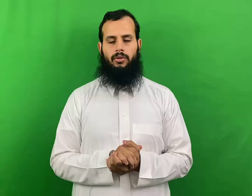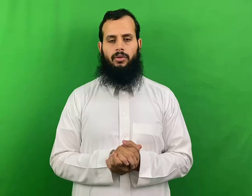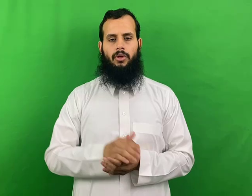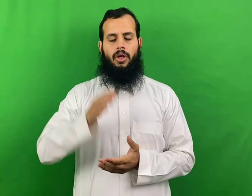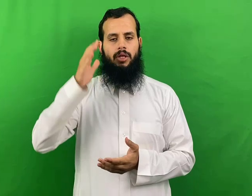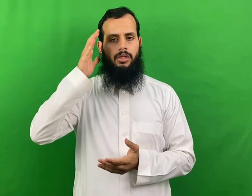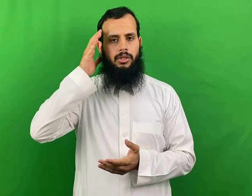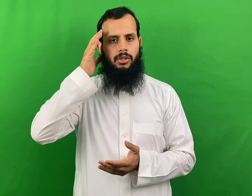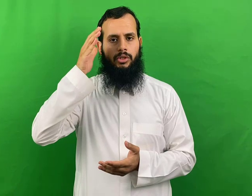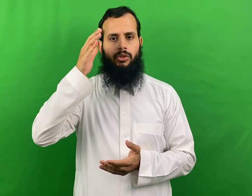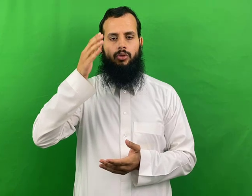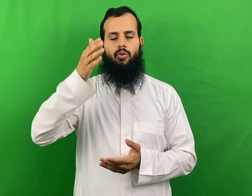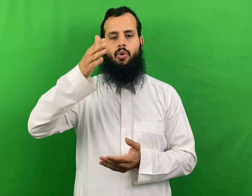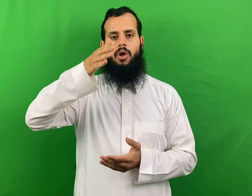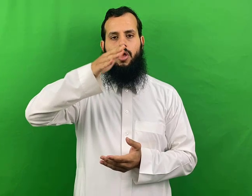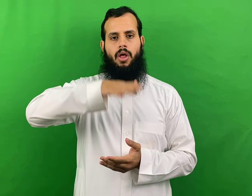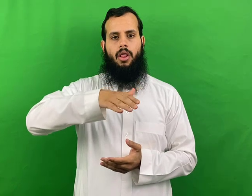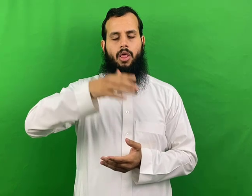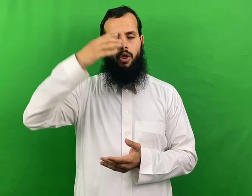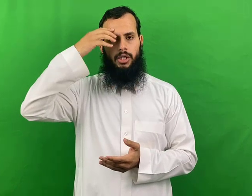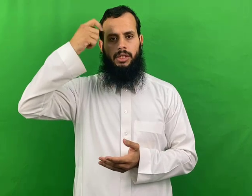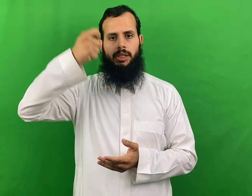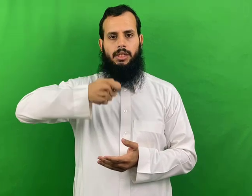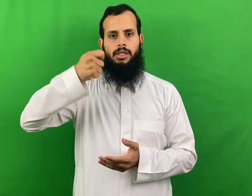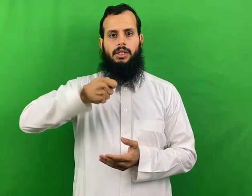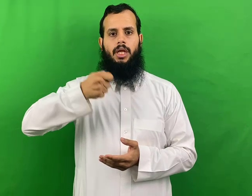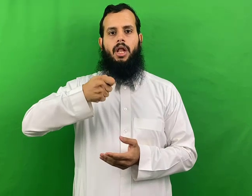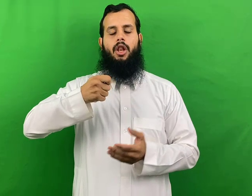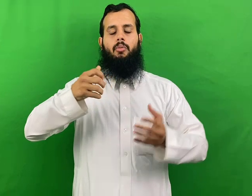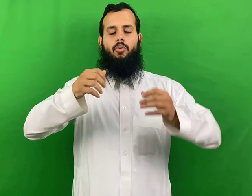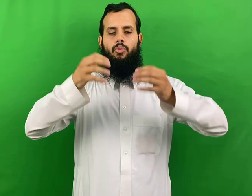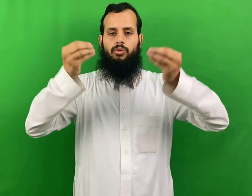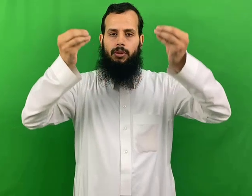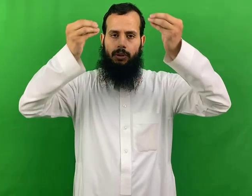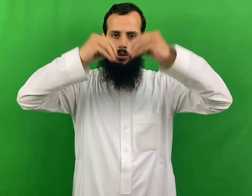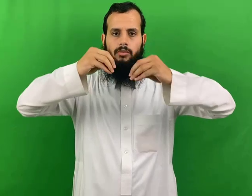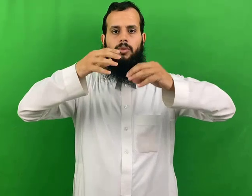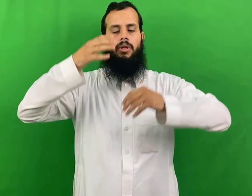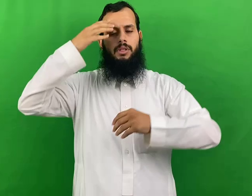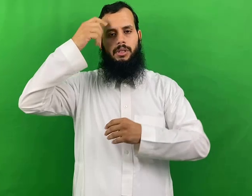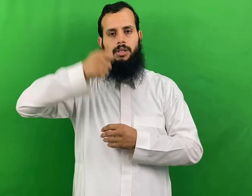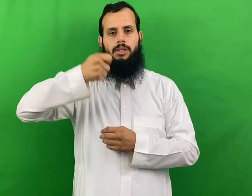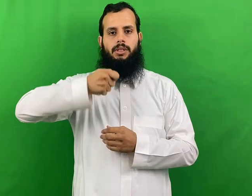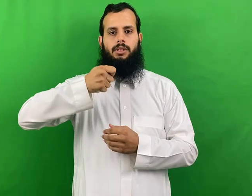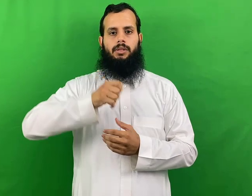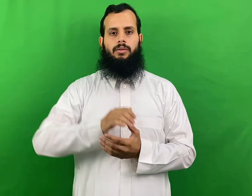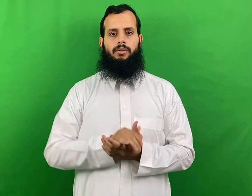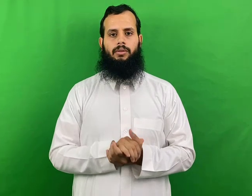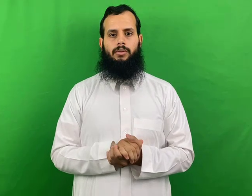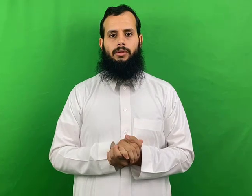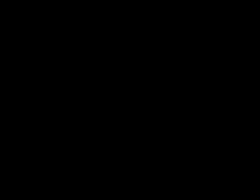صلوا عليه وسلموا تسليما